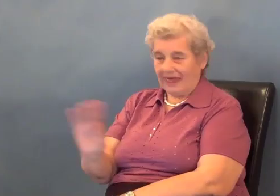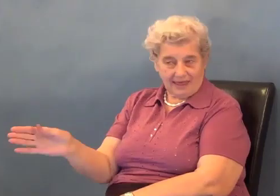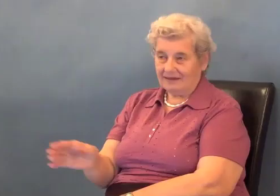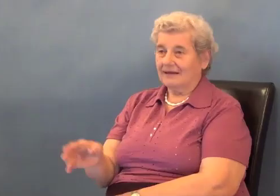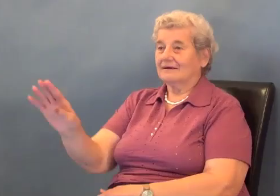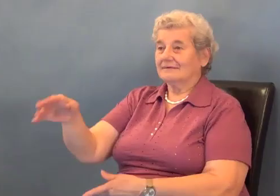Nie.